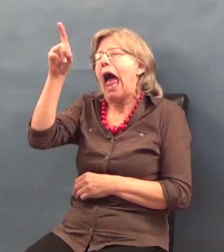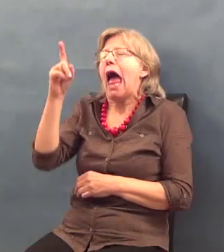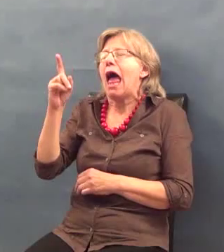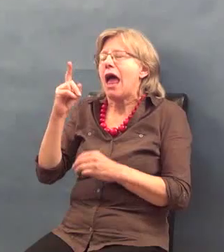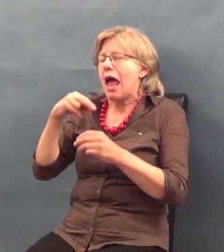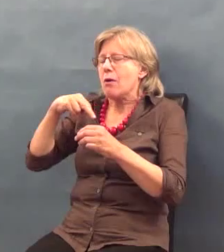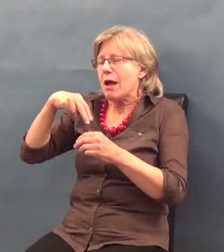Poszli.